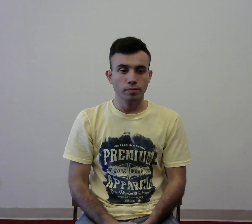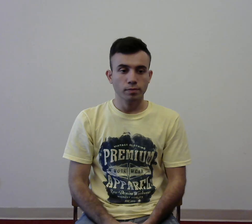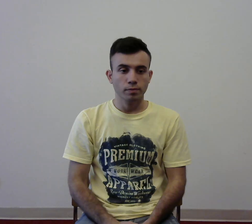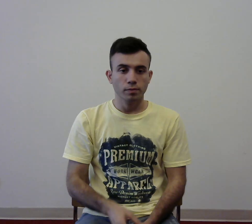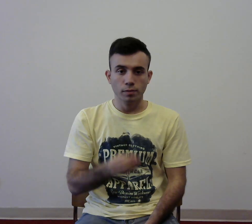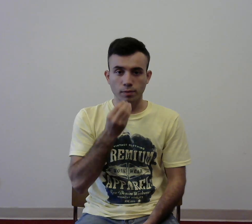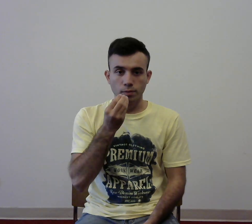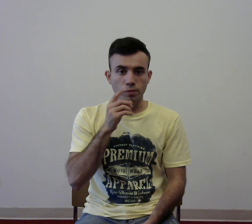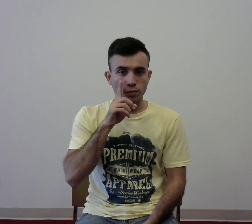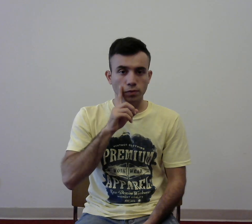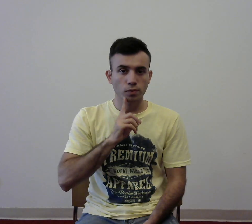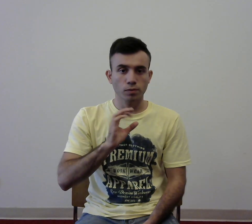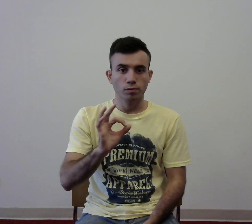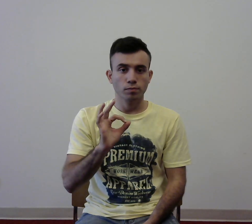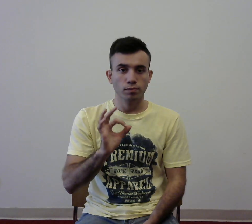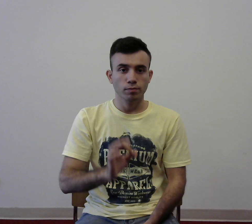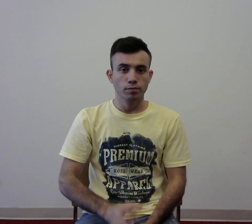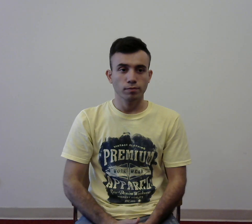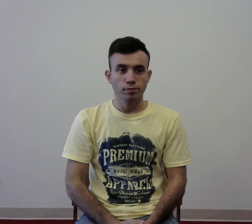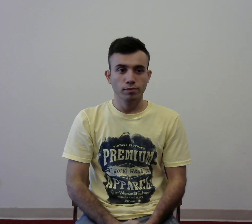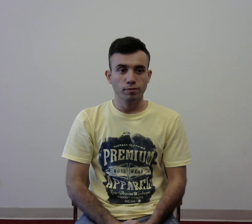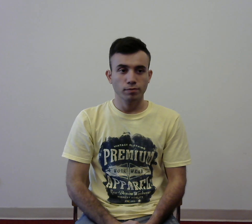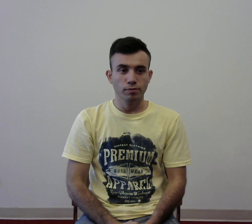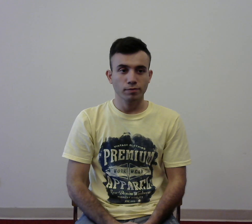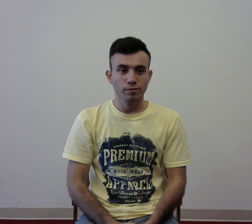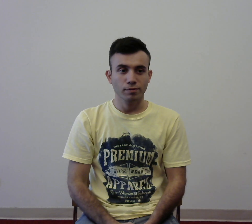Yemək dadlı idi